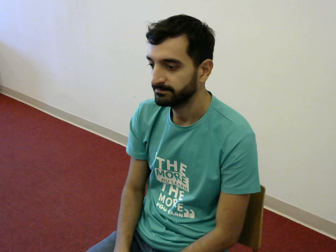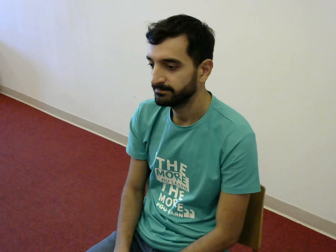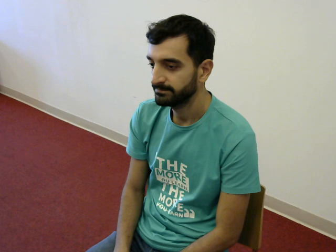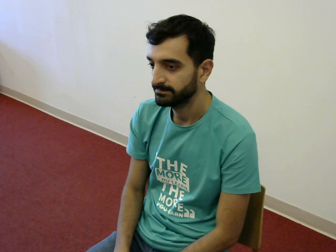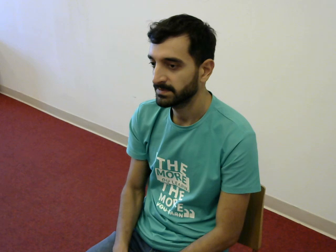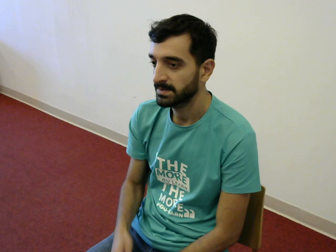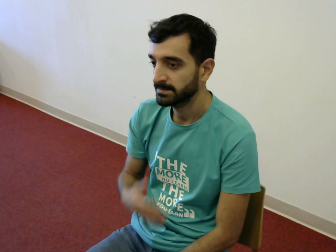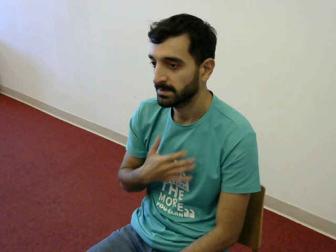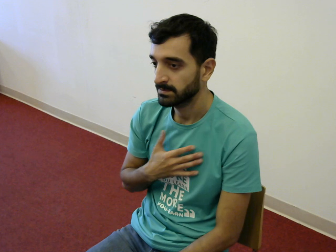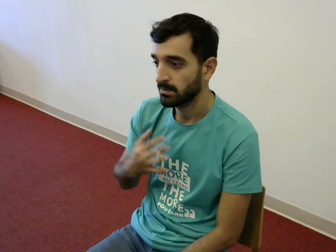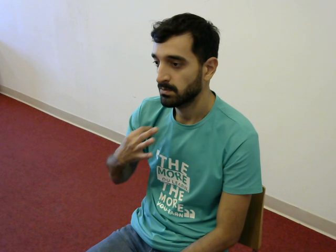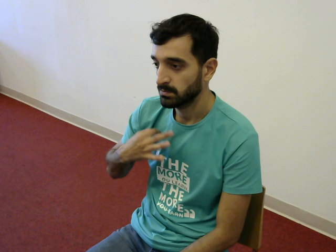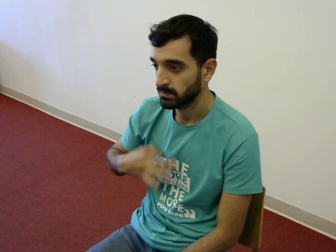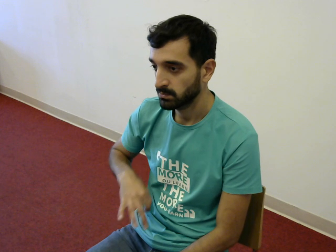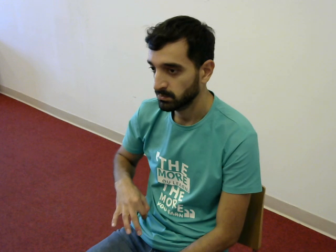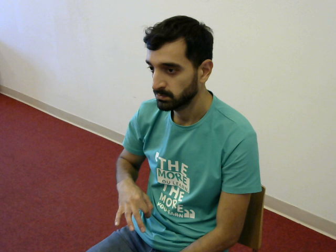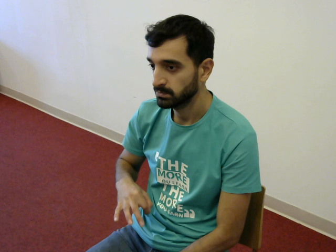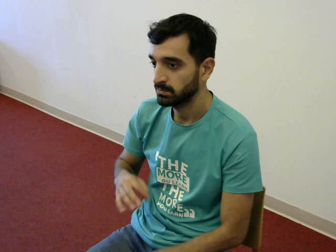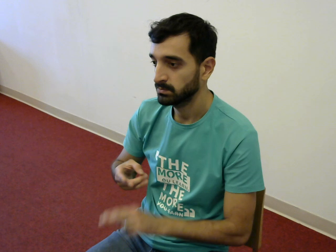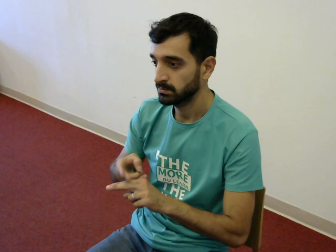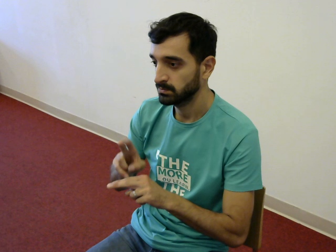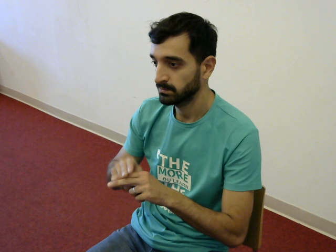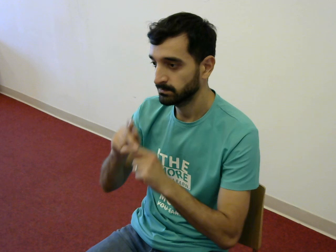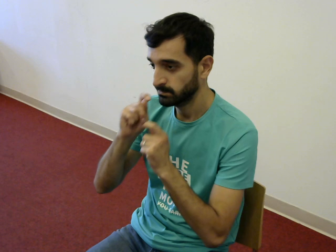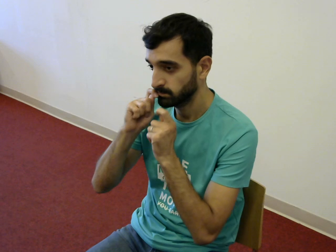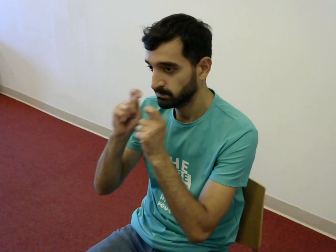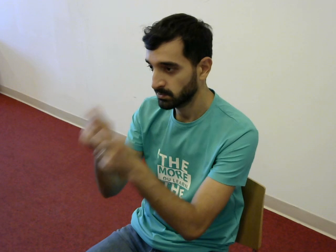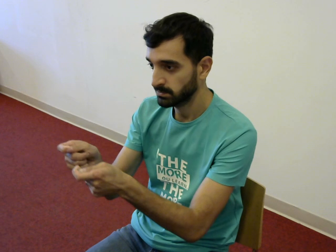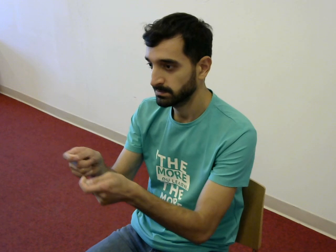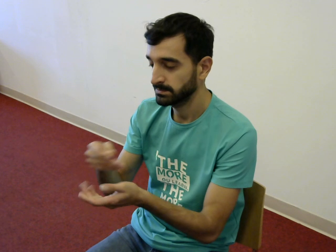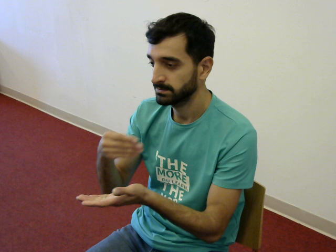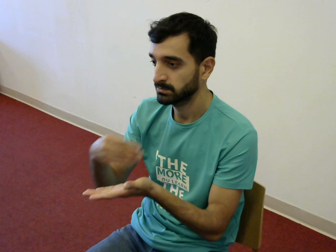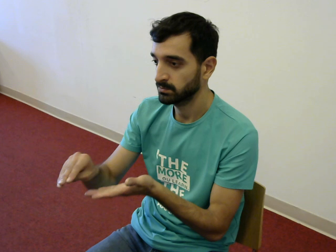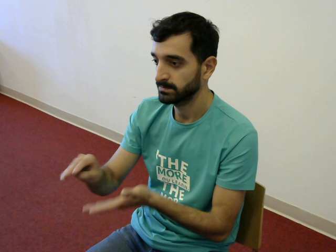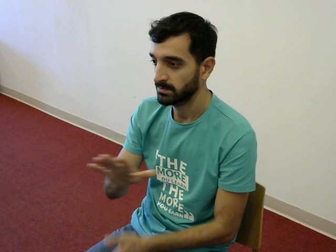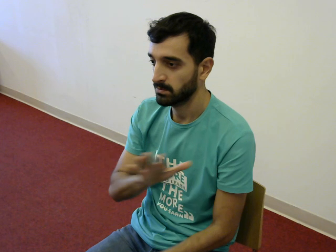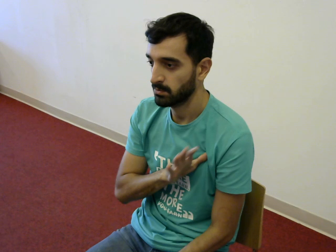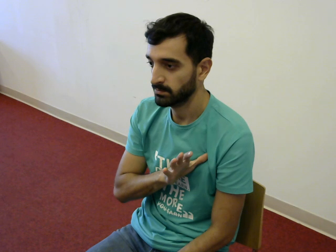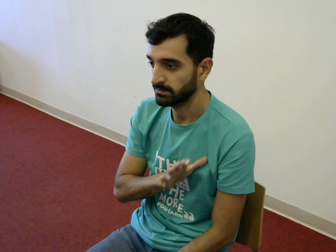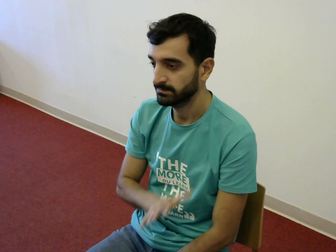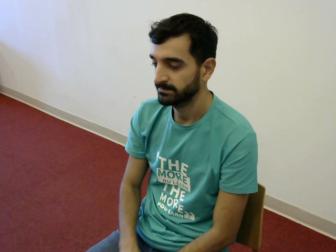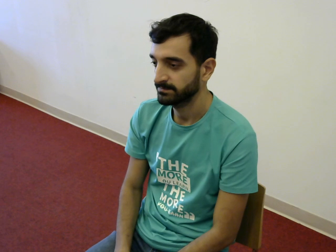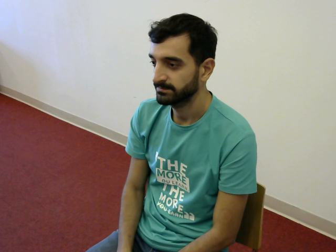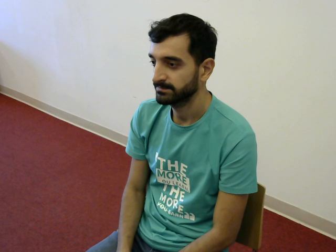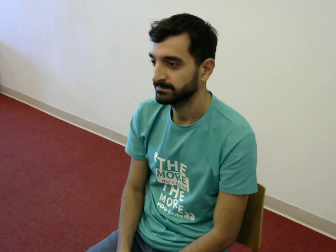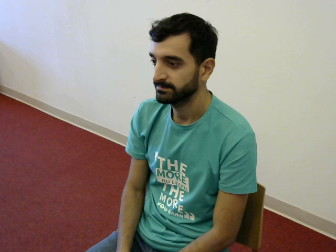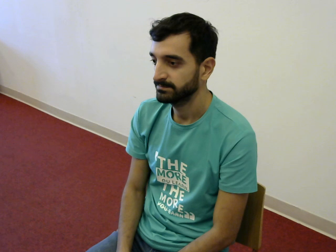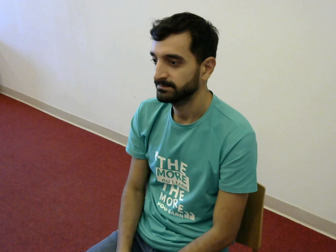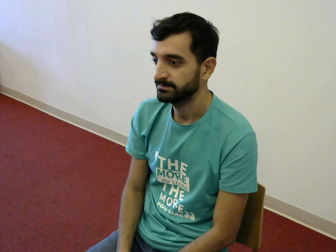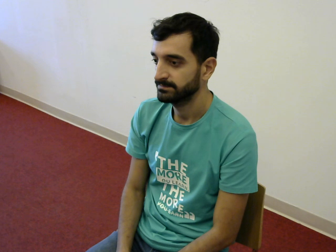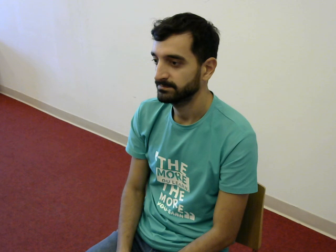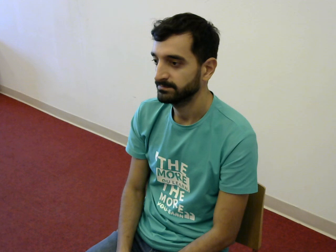Mən oğlum üçün hədiyyə almışam